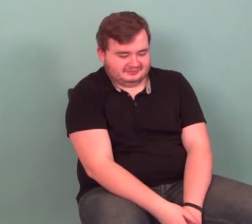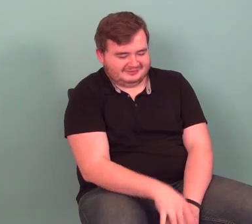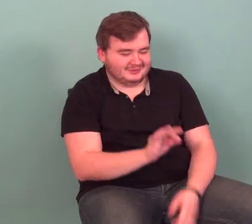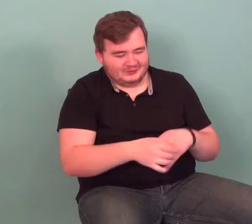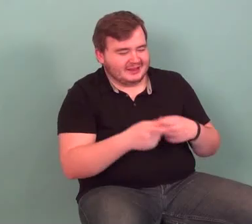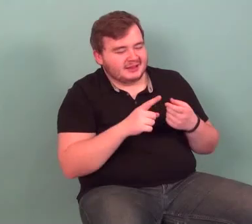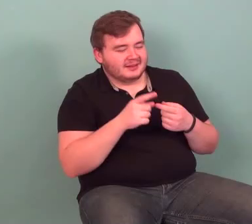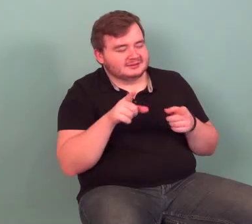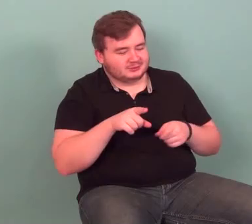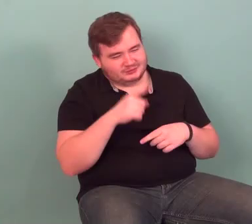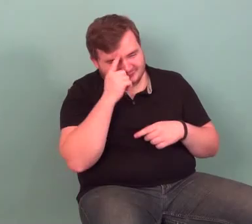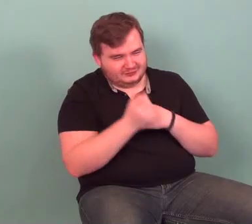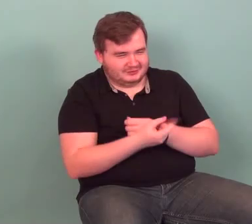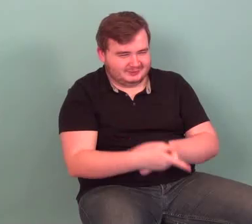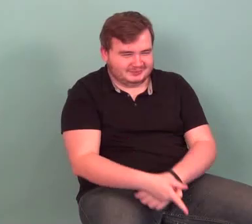Czyli ten znak jest wymyślony.